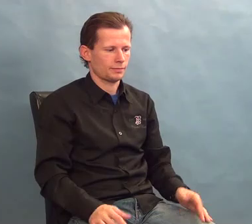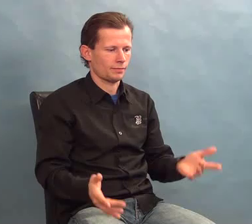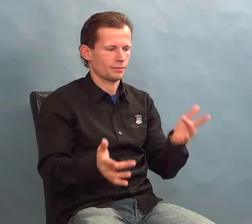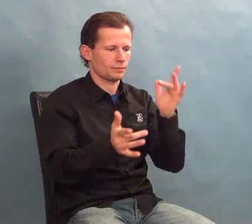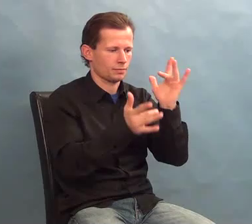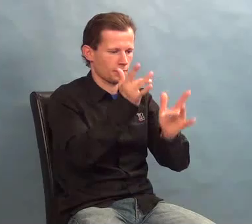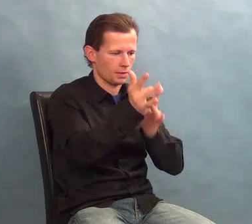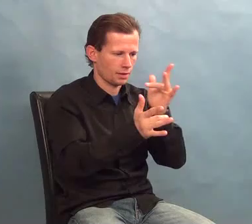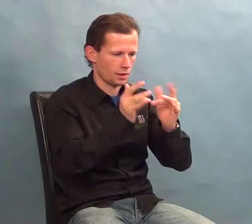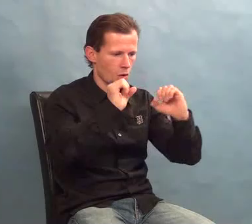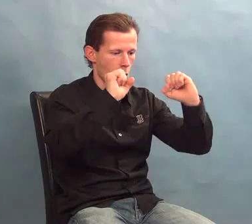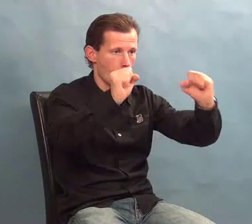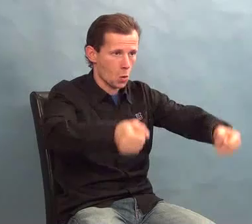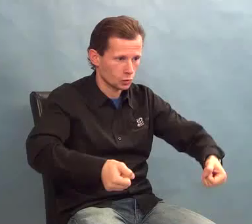Rower szosowy.